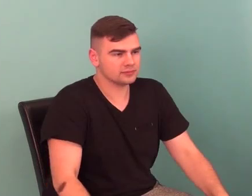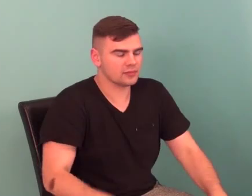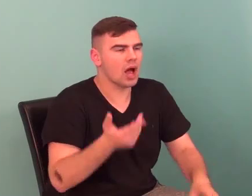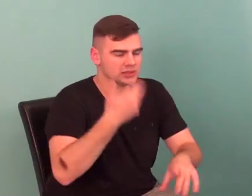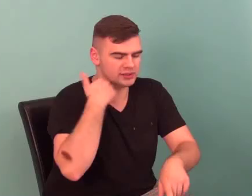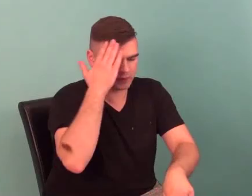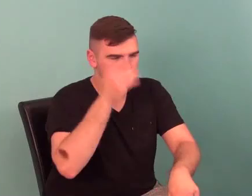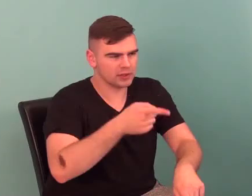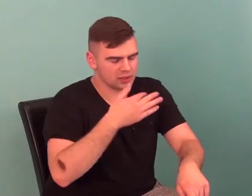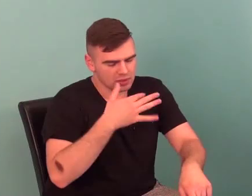Gdzieś to widziałem.